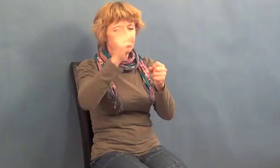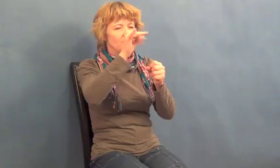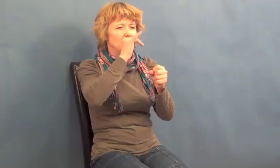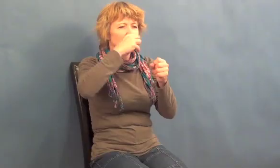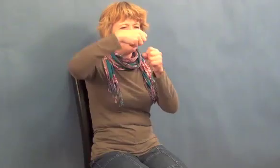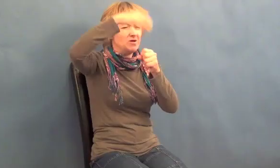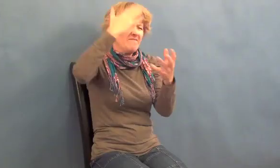Z jakiegoś papierosa wydobywa się dym, nie wiem.